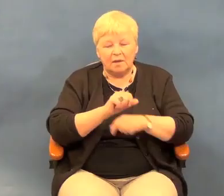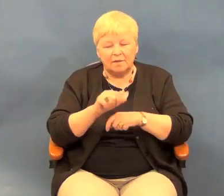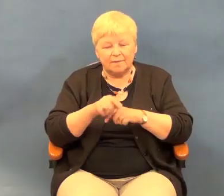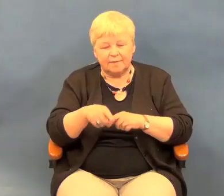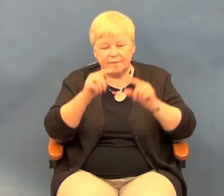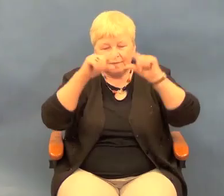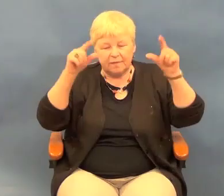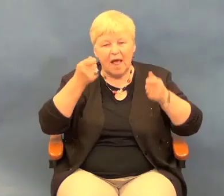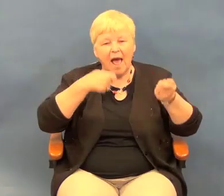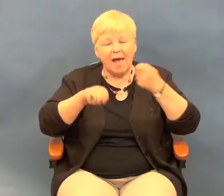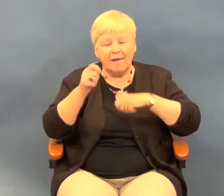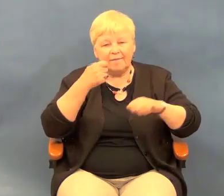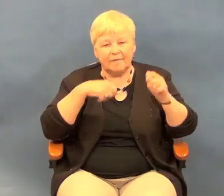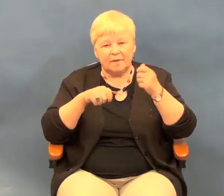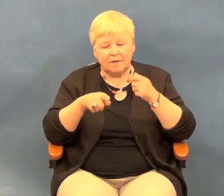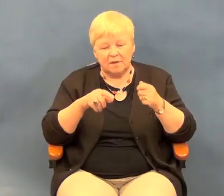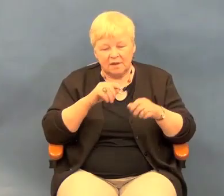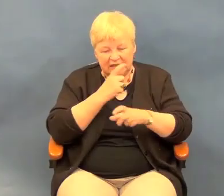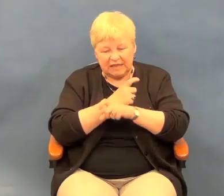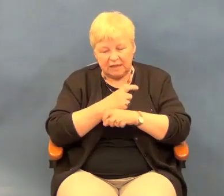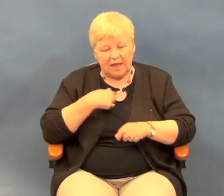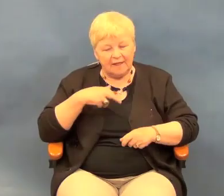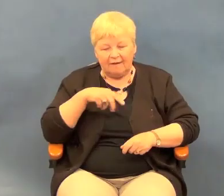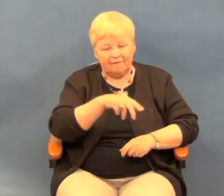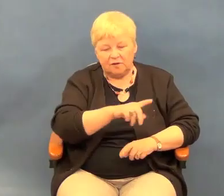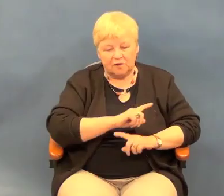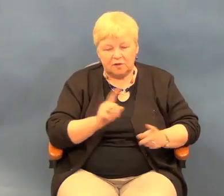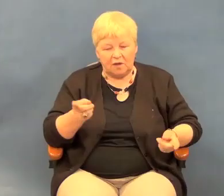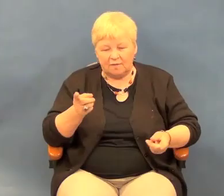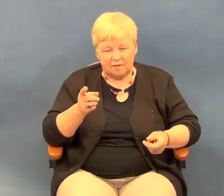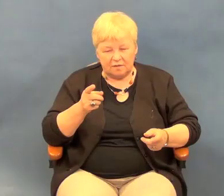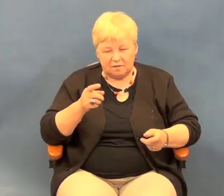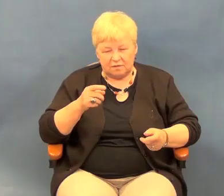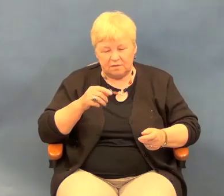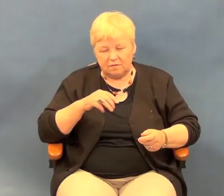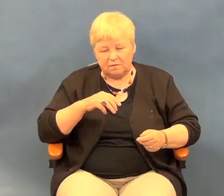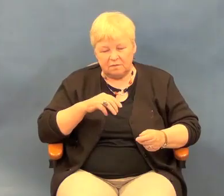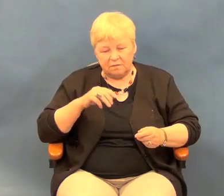To jest oznaczenie zakładu chemicznego, żeby tam nie wchodzić.